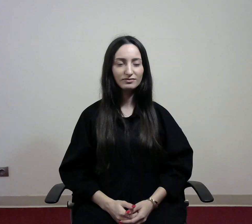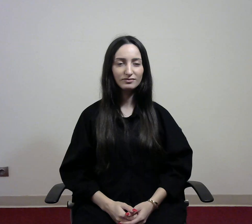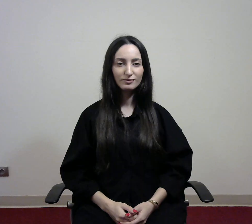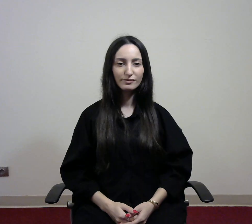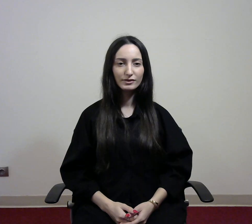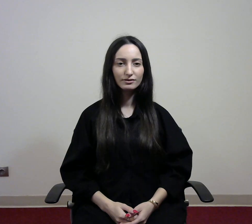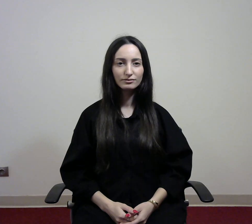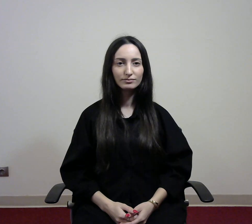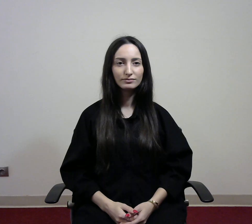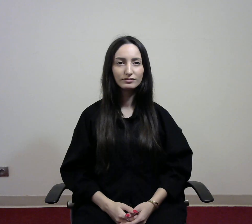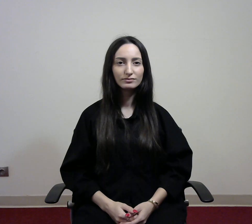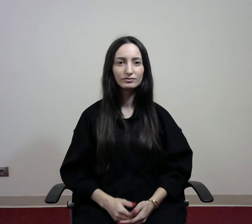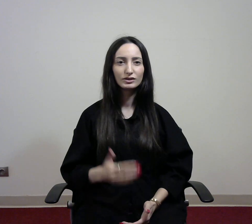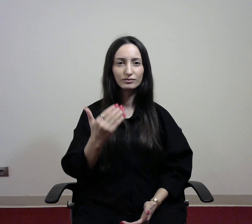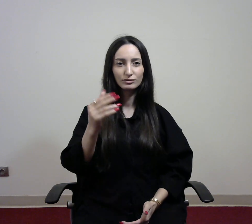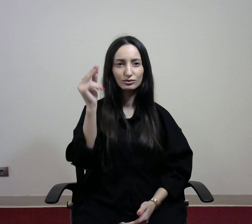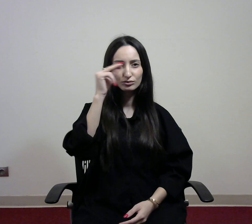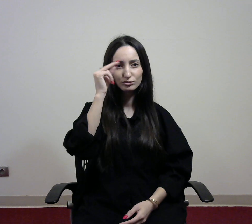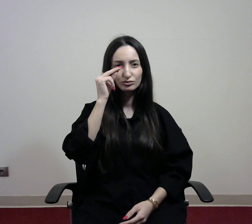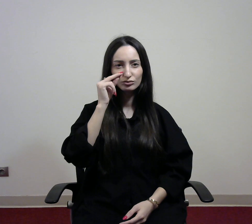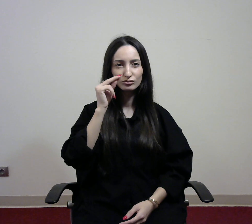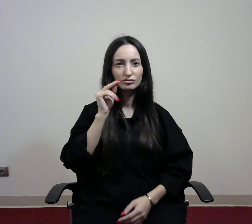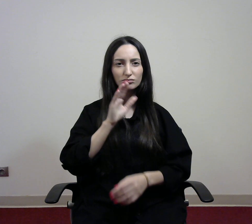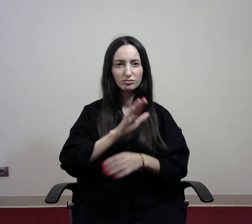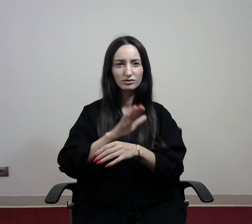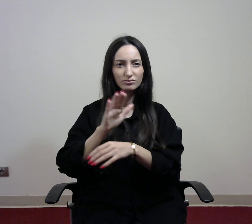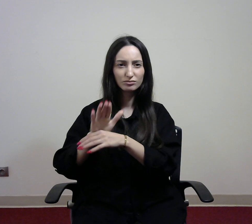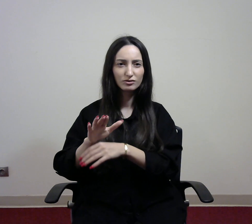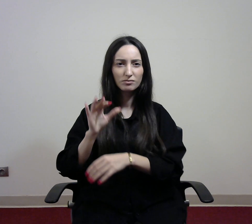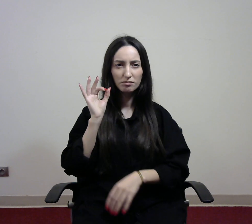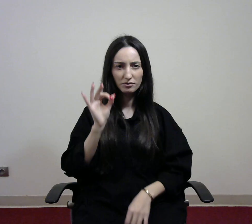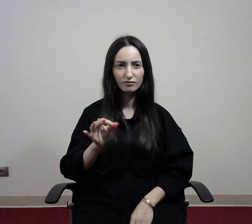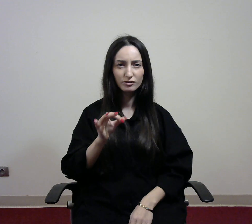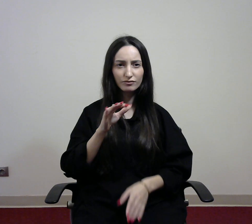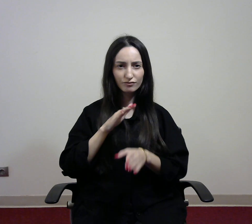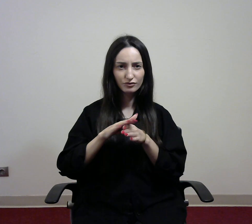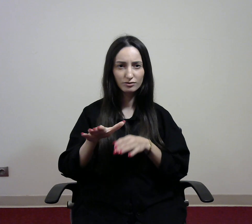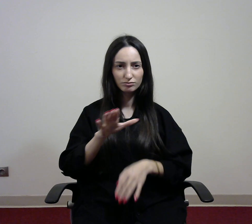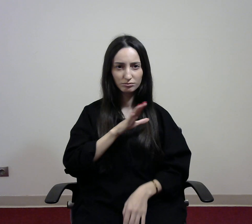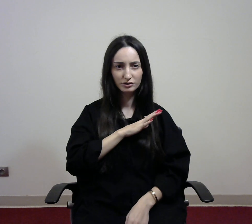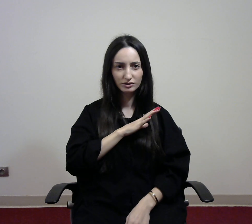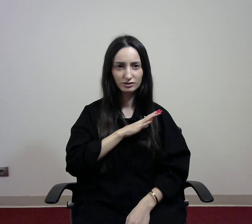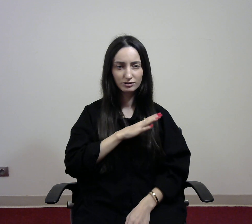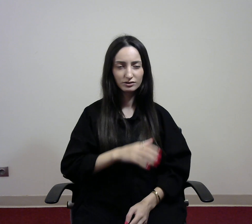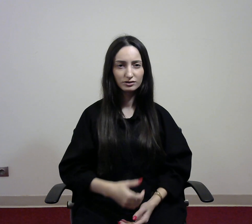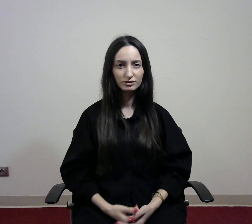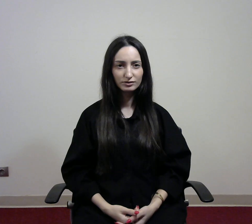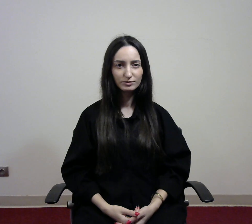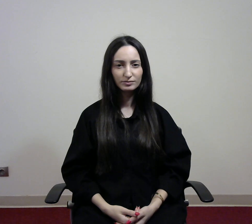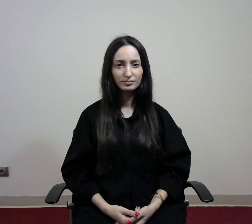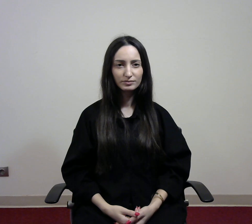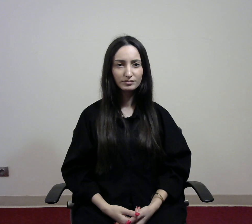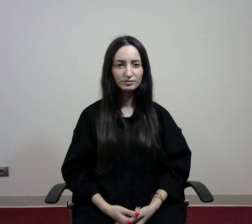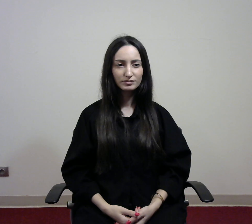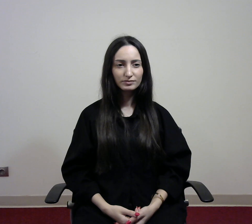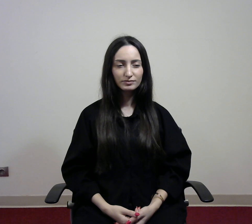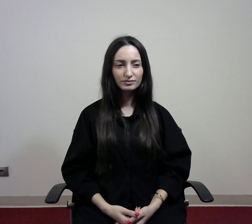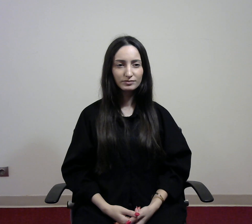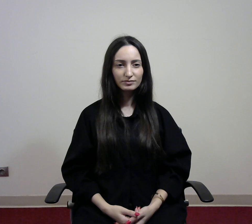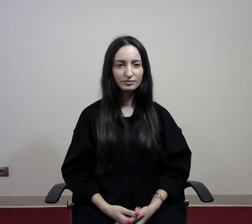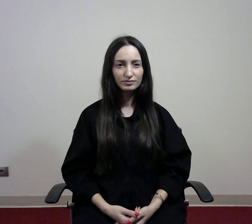Sənin şagirdin tapşırıqları düzgün yerinə yetirib